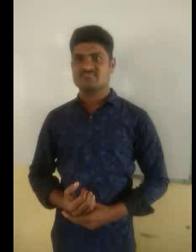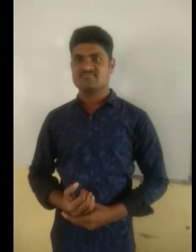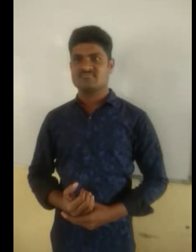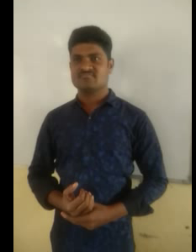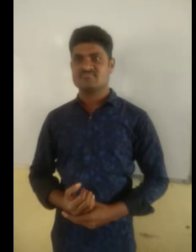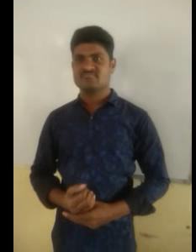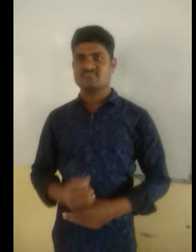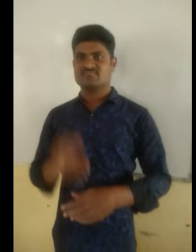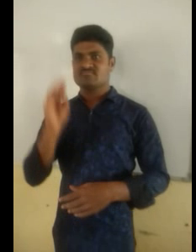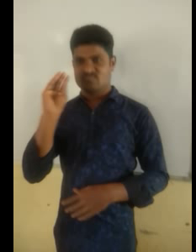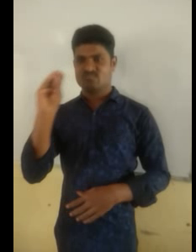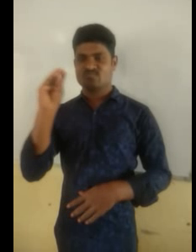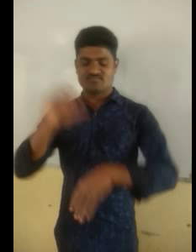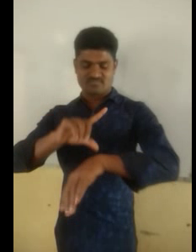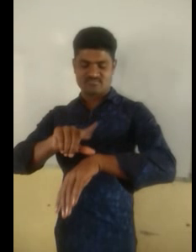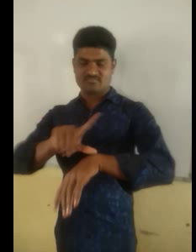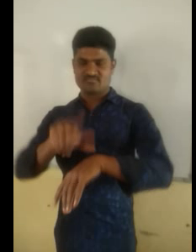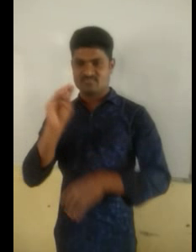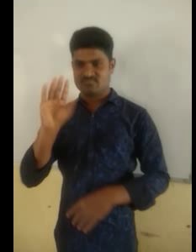let him take time